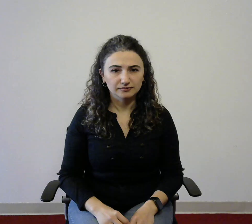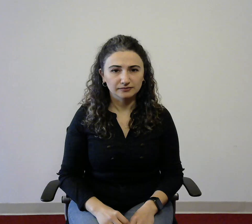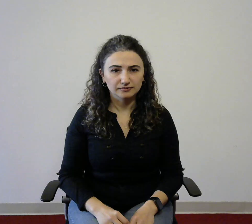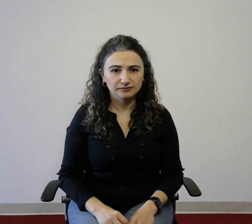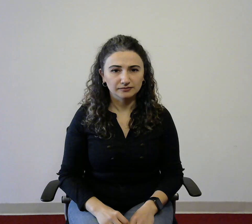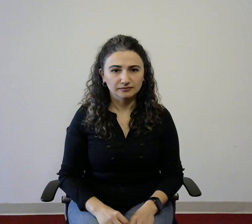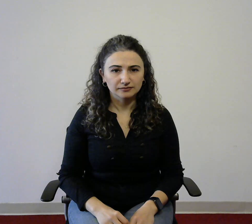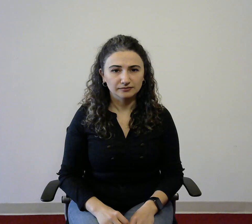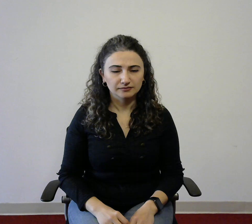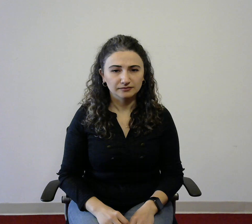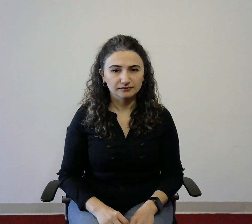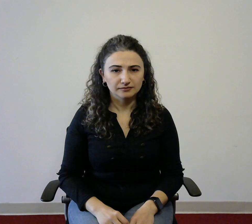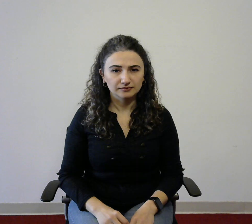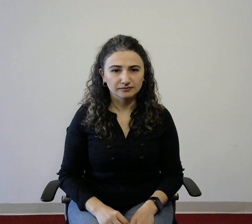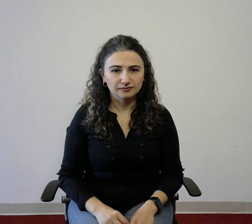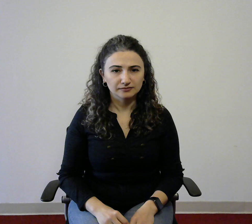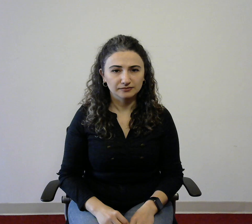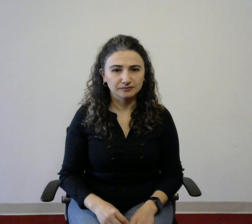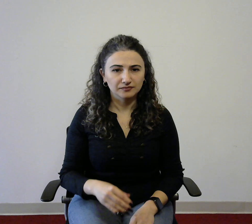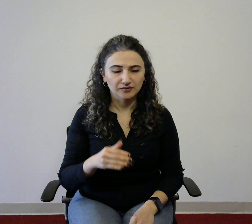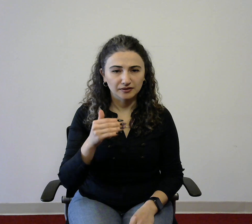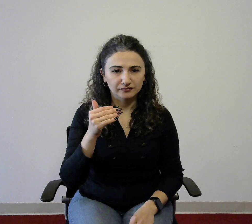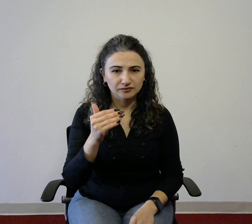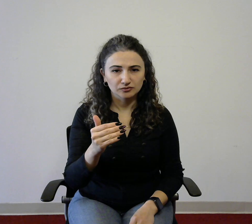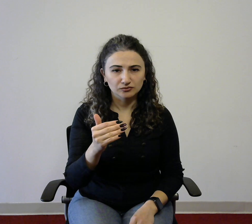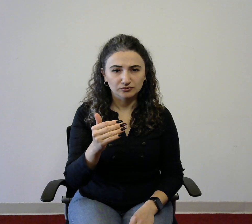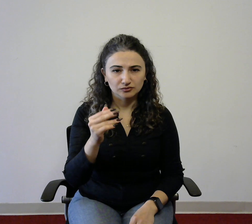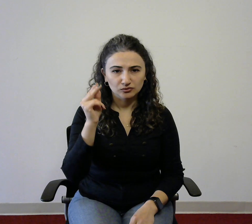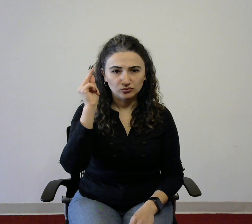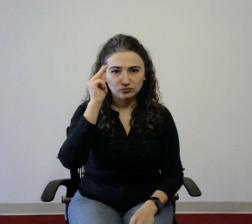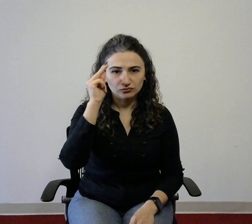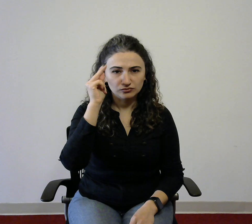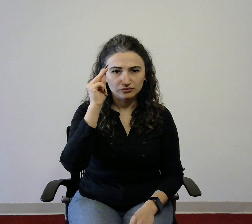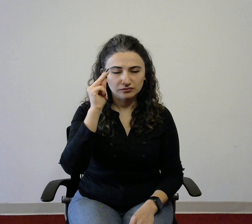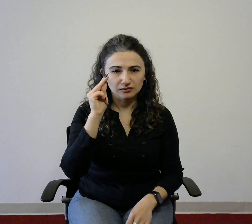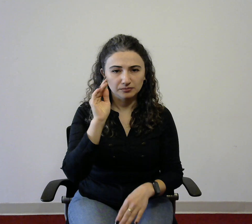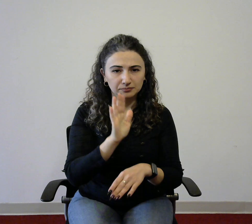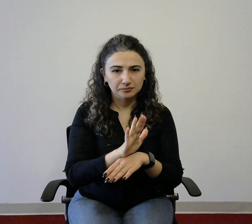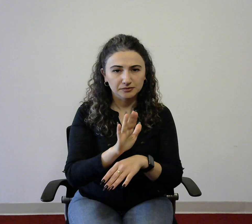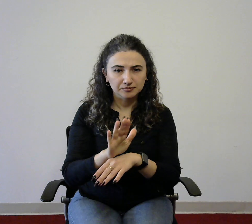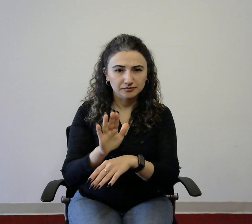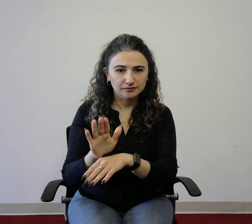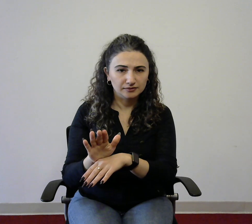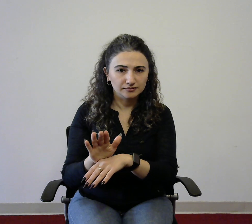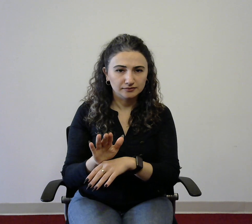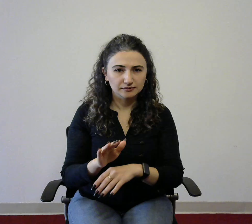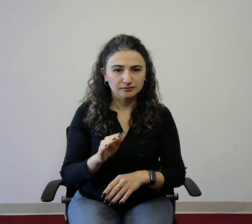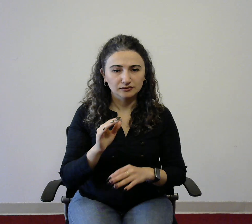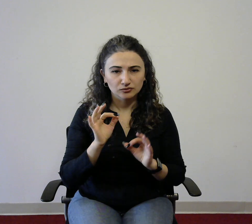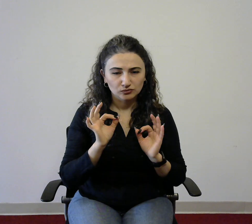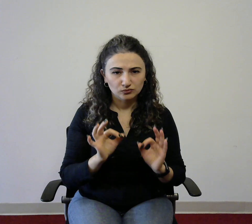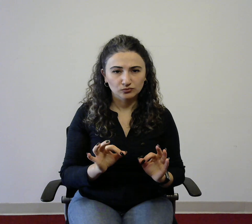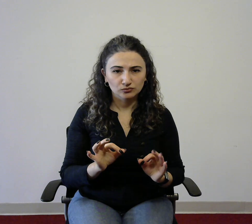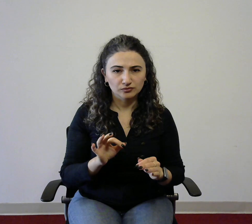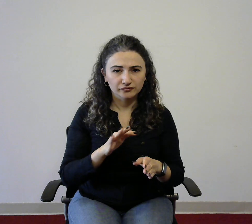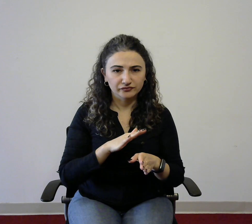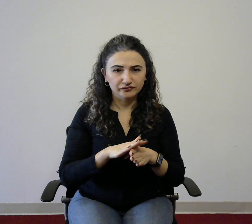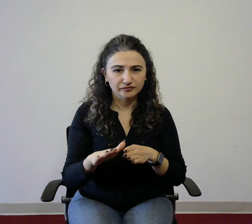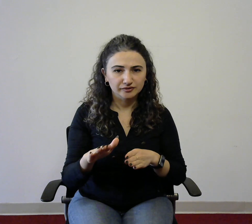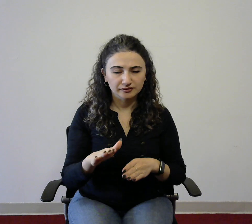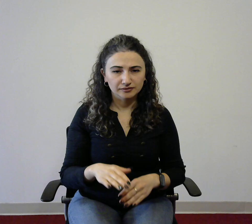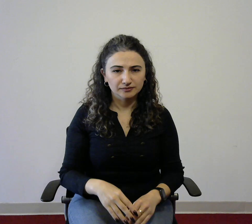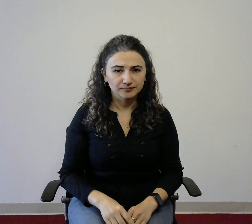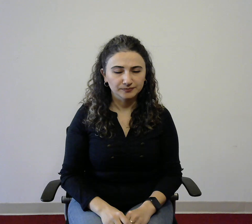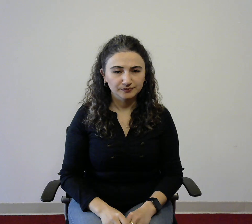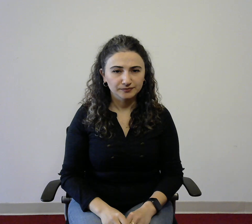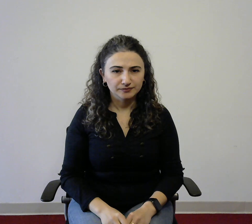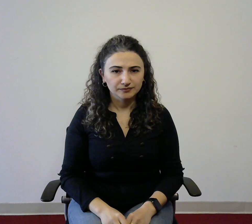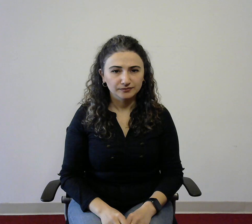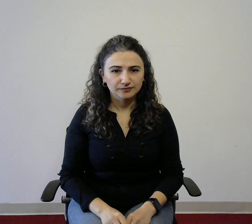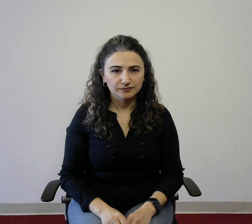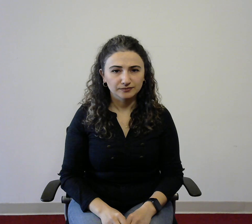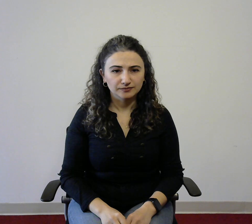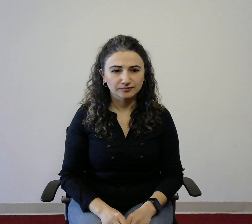Sənin şagirdin tapşırıqları düzgün yerinə yetirib